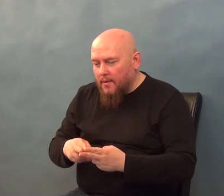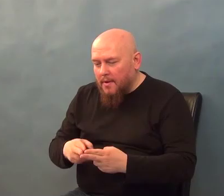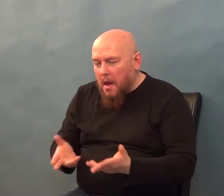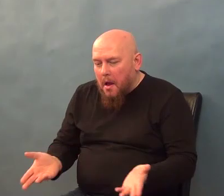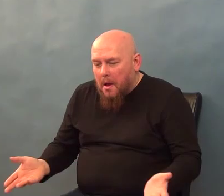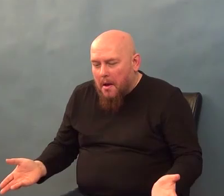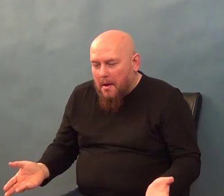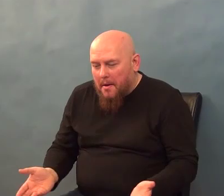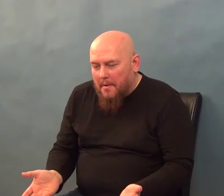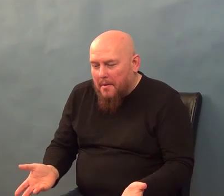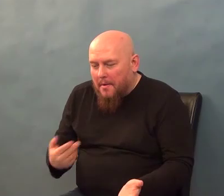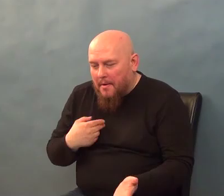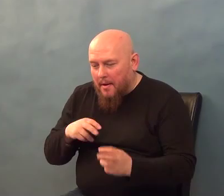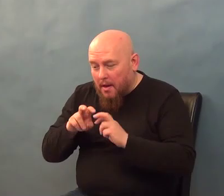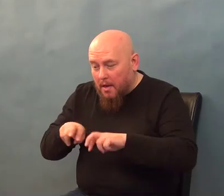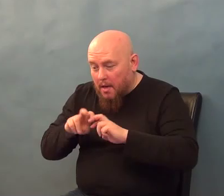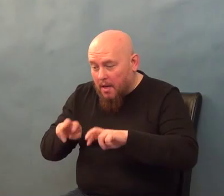Chciałbym mieć wolne i umówić się z tobą.